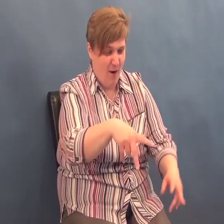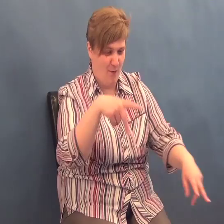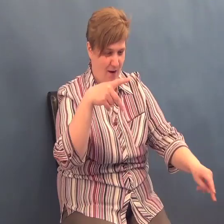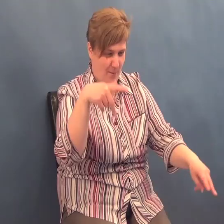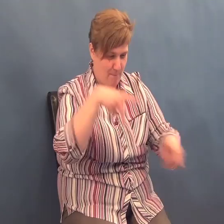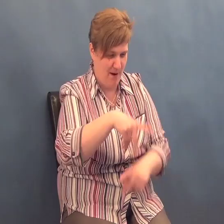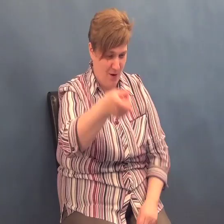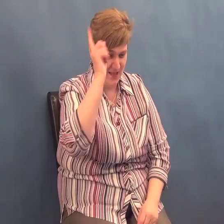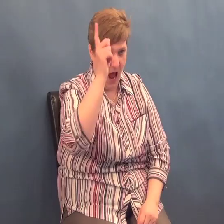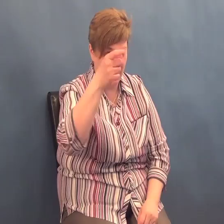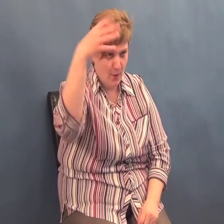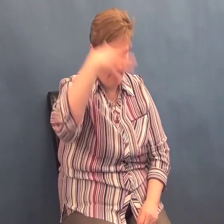Koń ma zakaz brania prysznica.